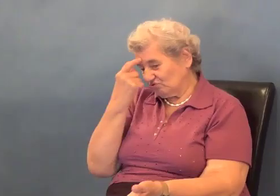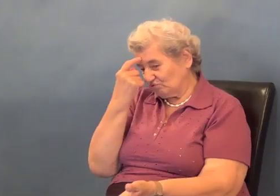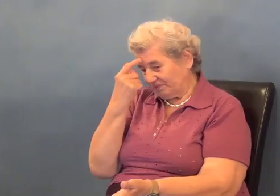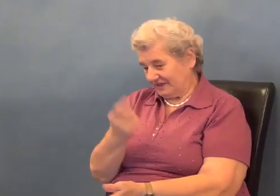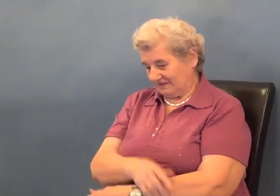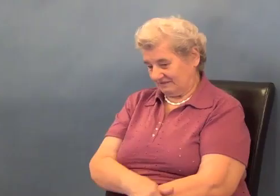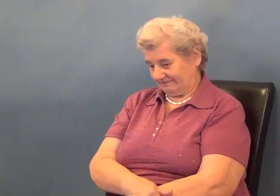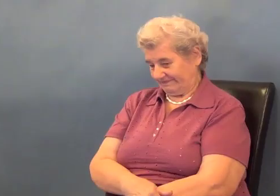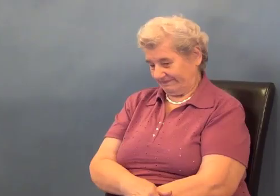Głupi.